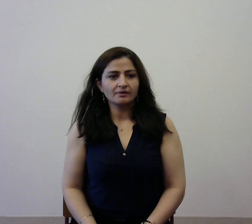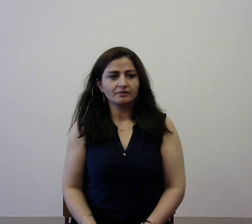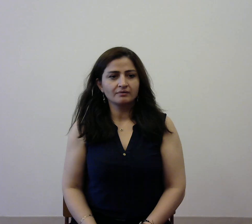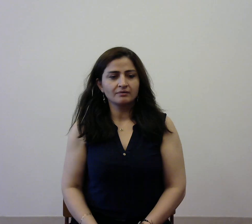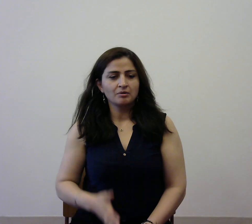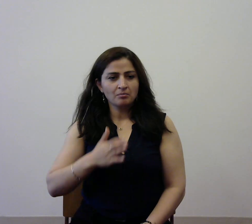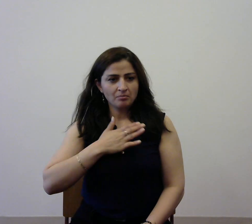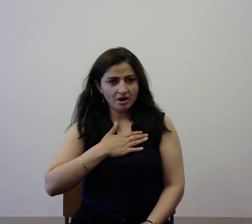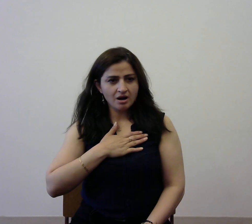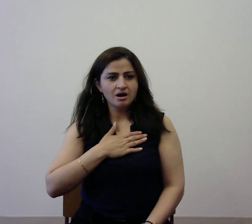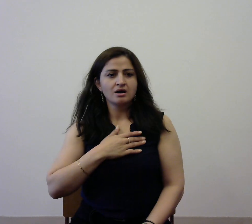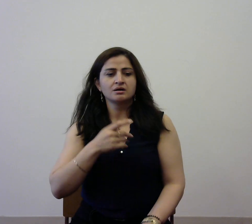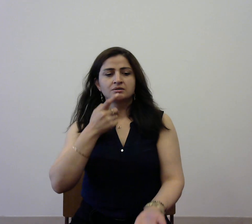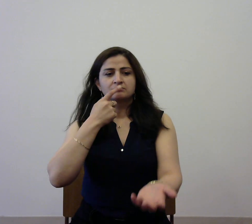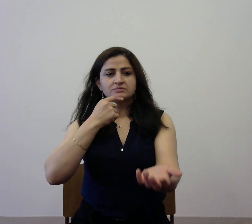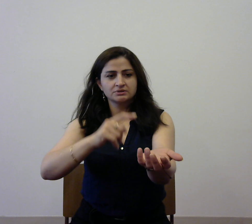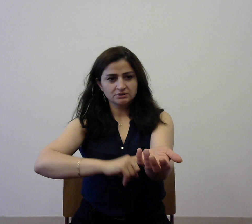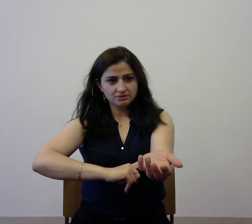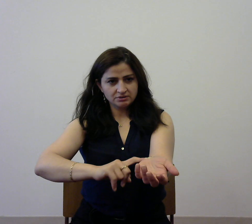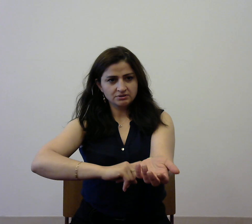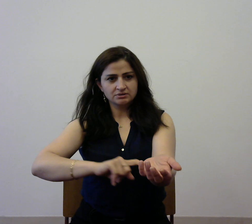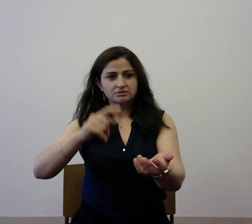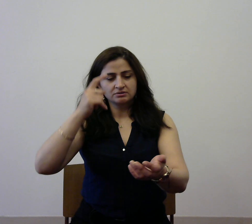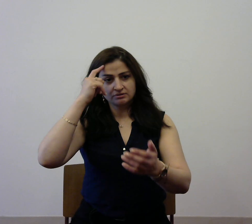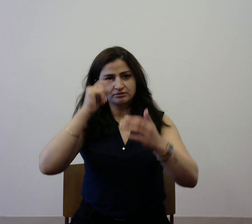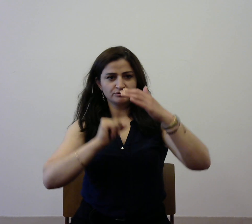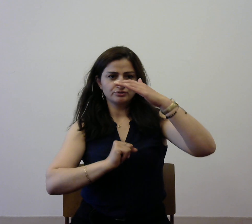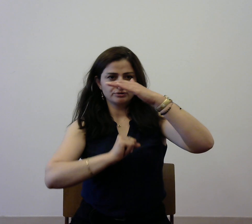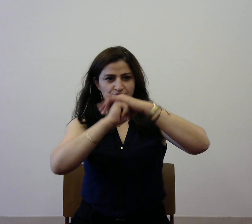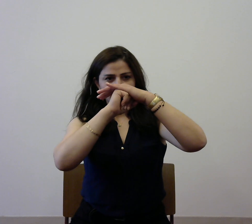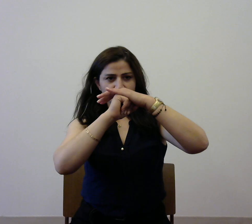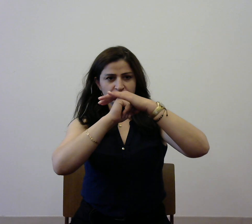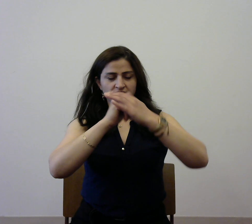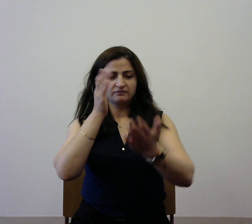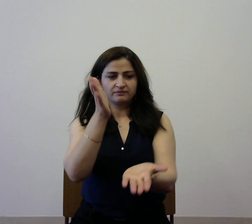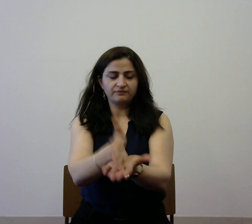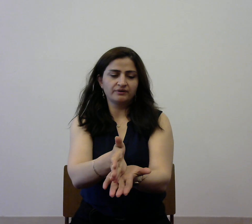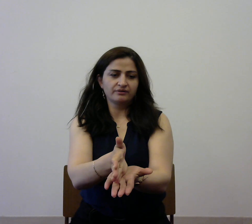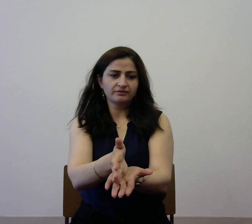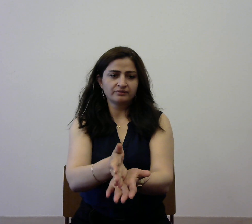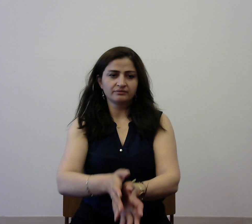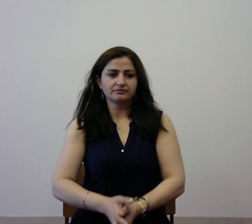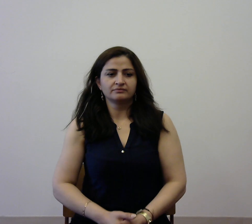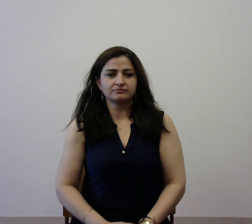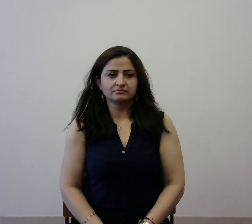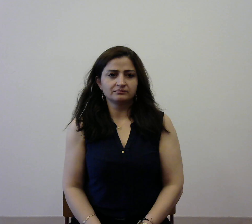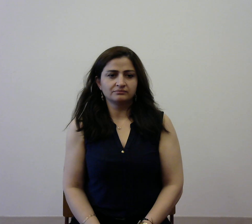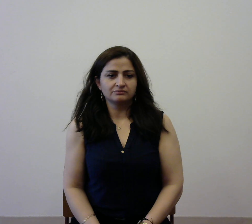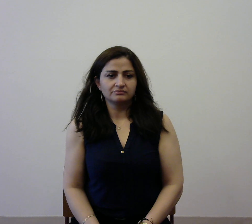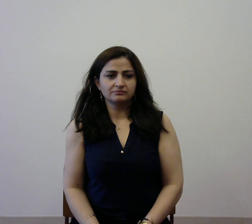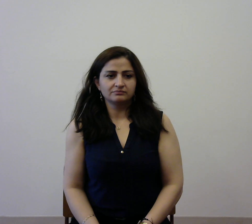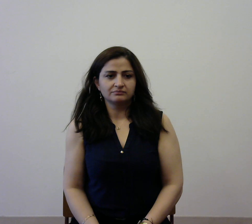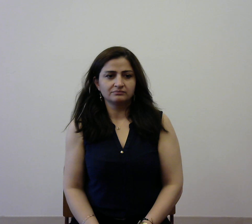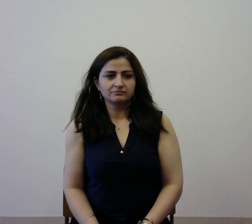Mənim qan təzyiqim var